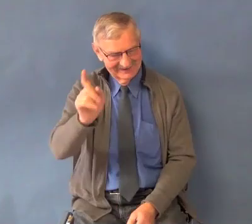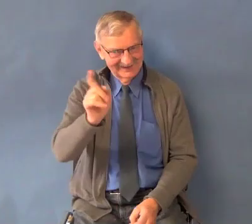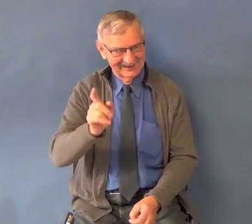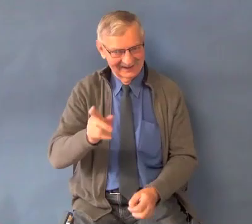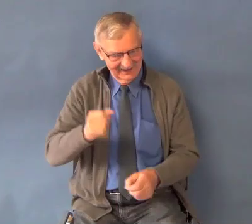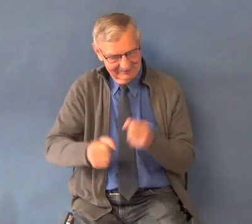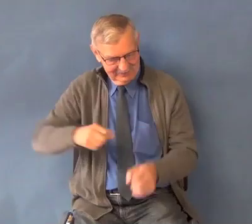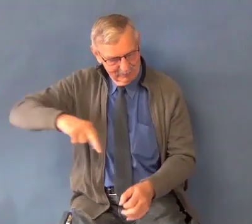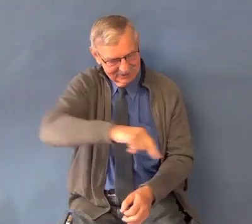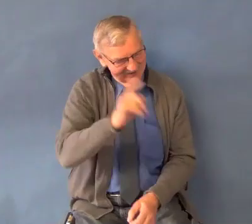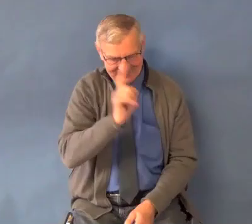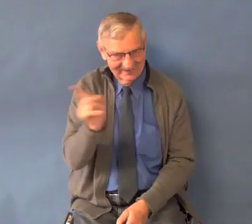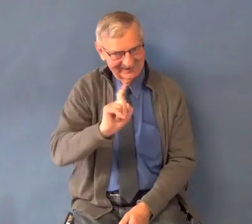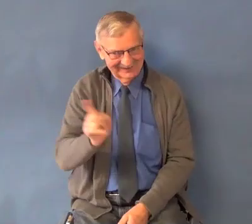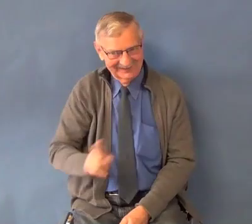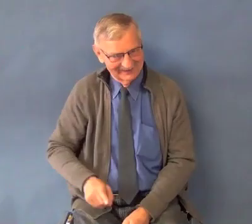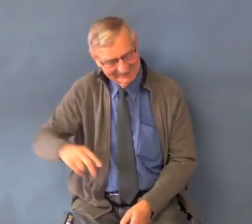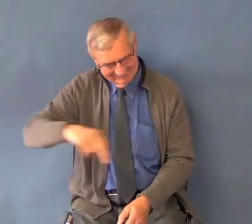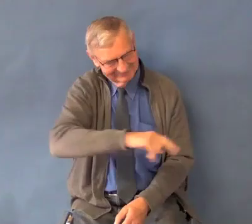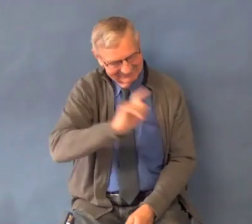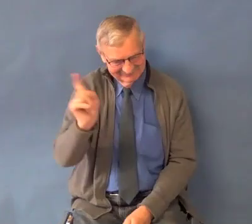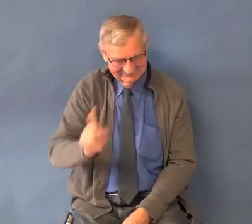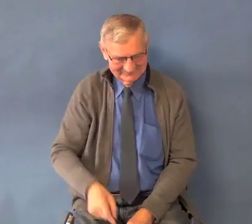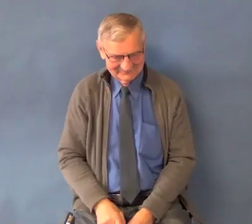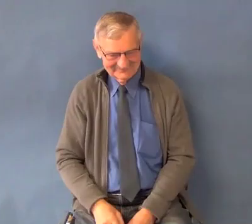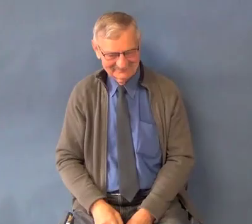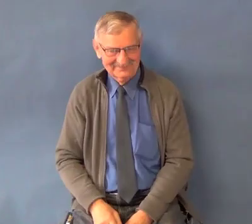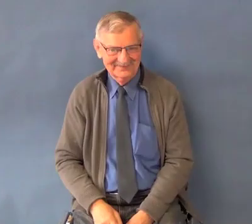Nie wolno biegać i chodzić tamtędy.